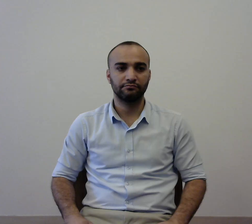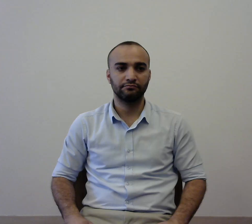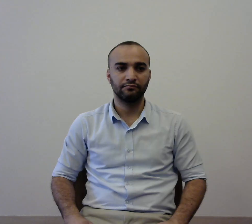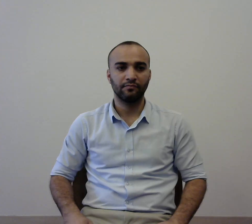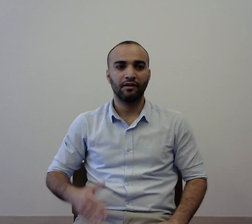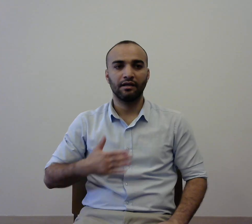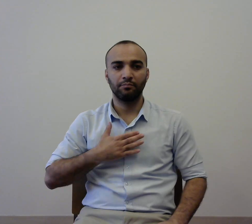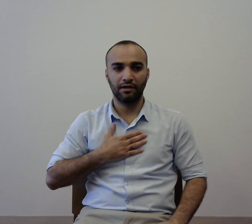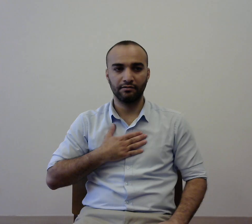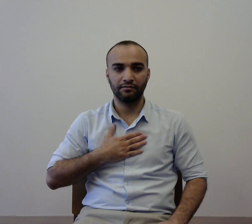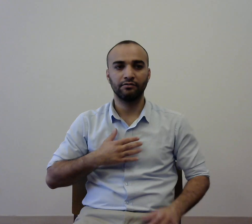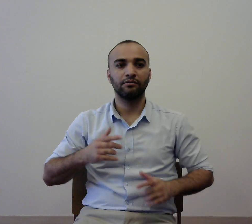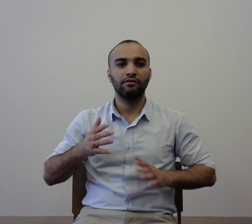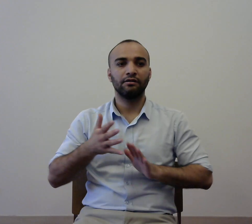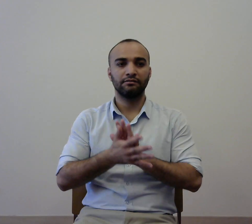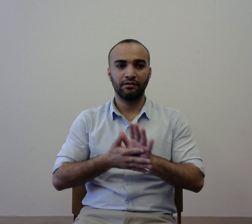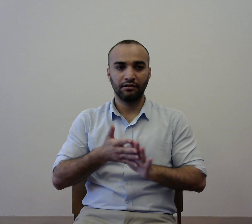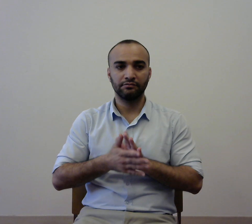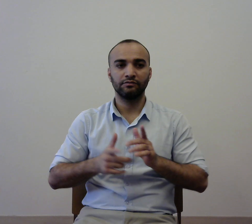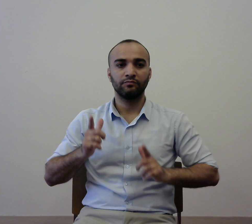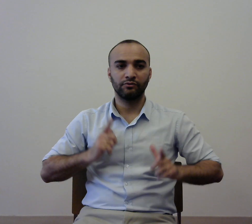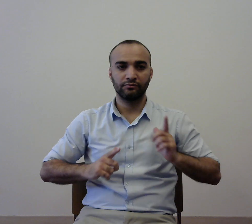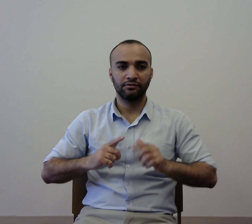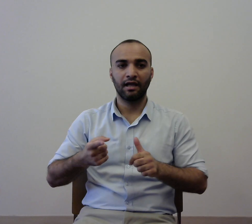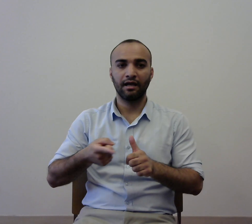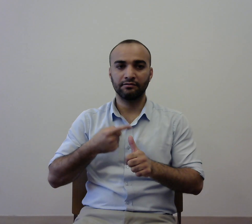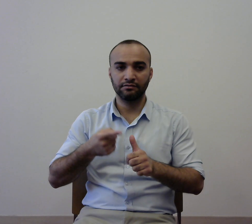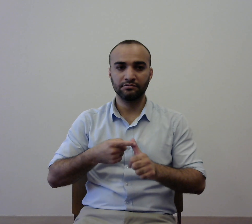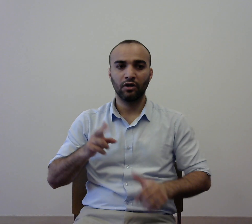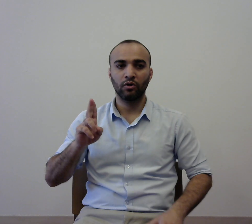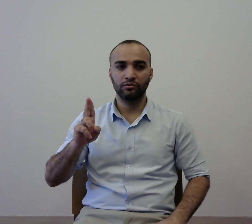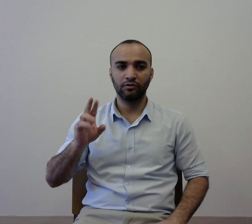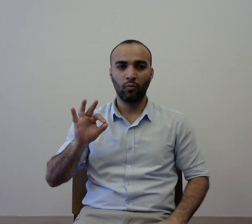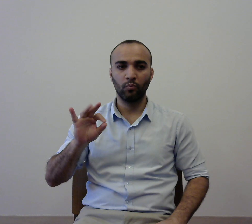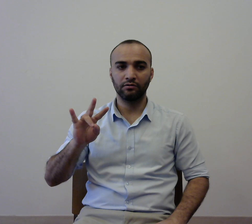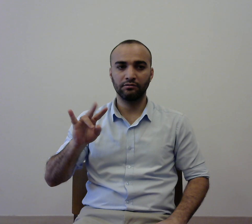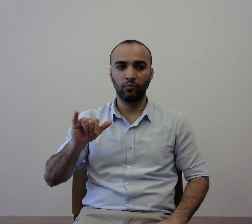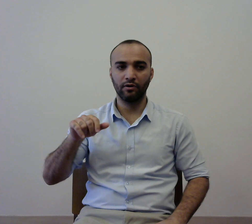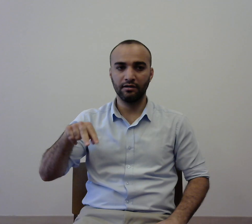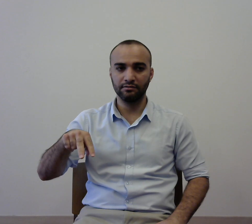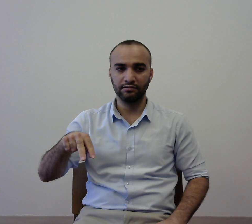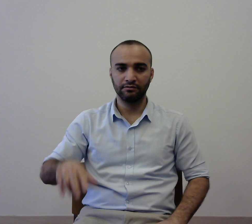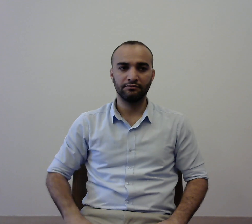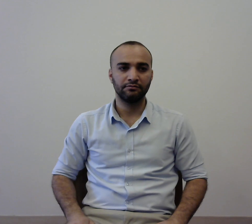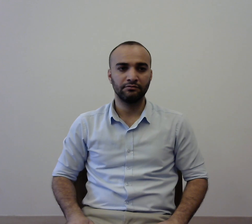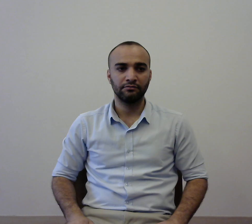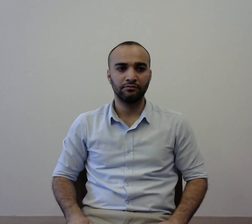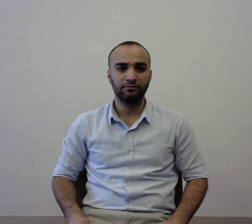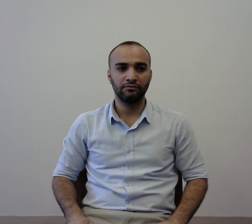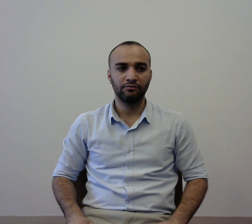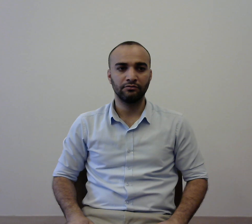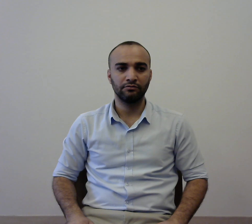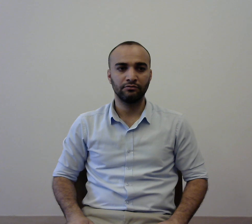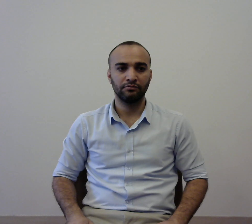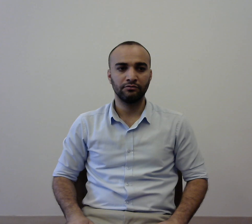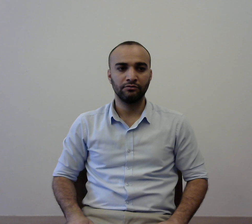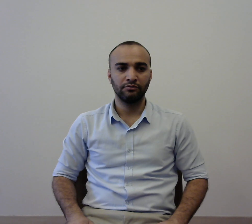Mənim işarə dili müəlliməmin adı Könüldür